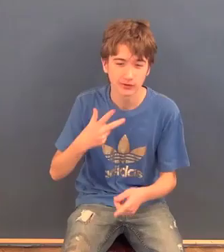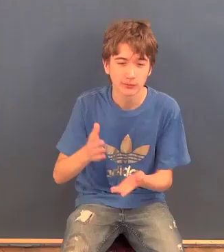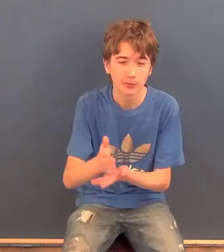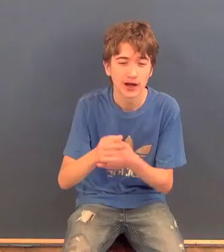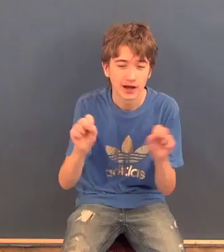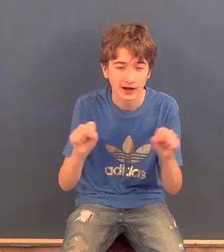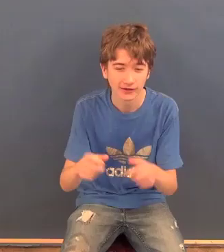Ktoś musi mu pomóc się umyć.